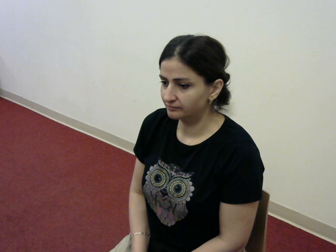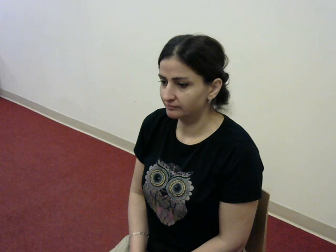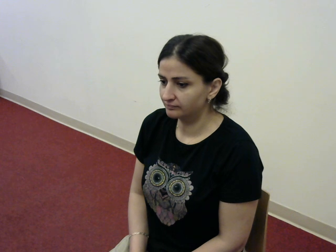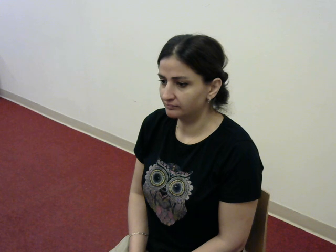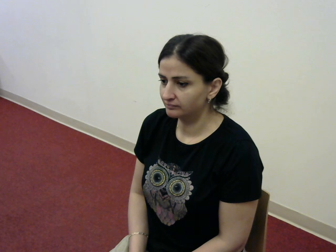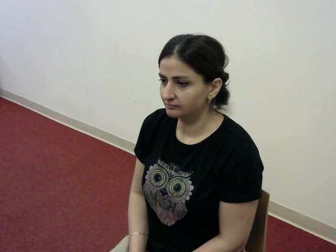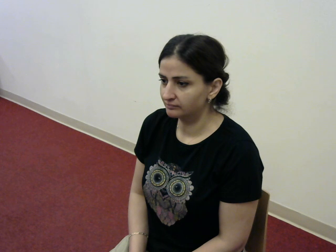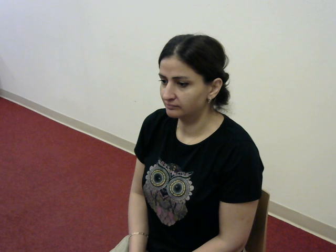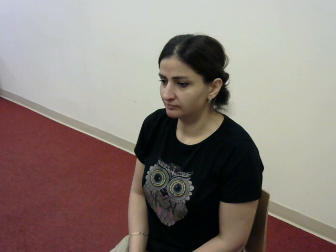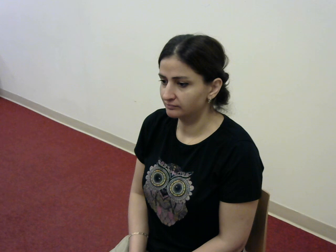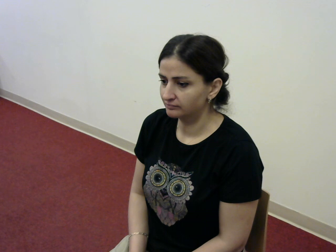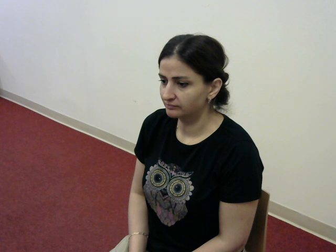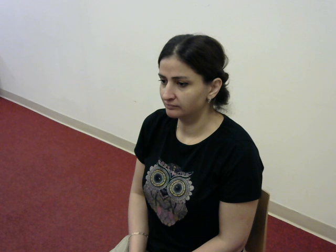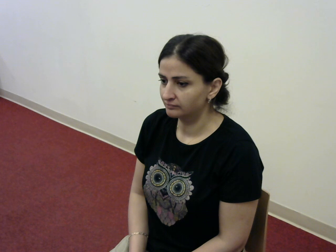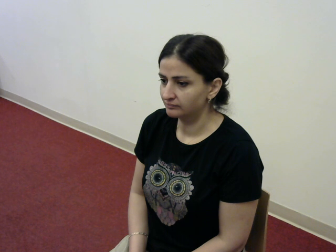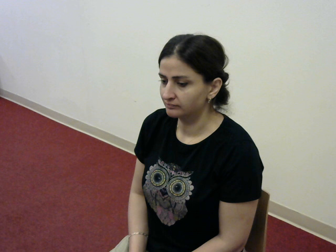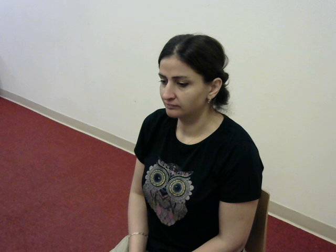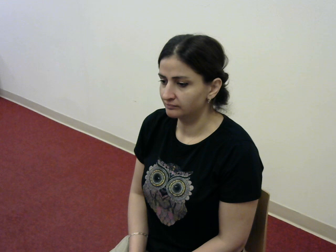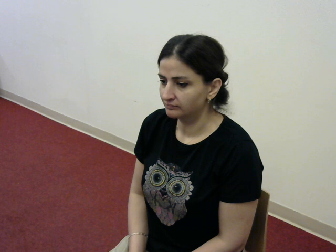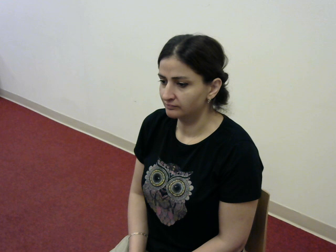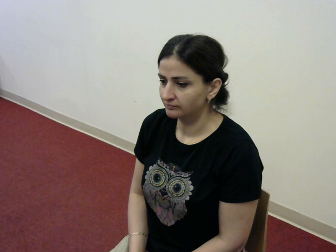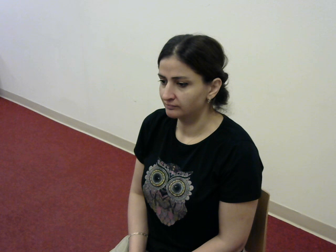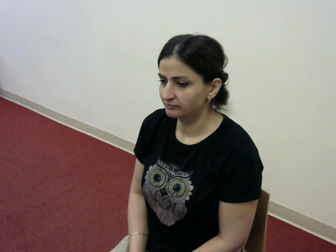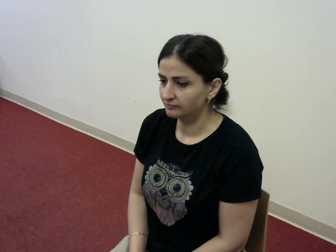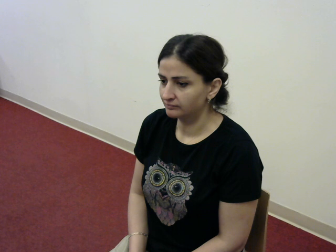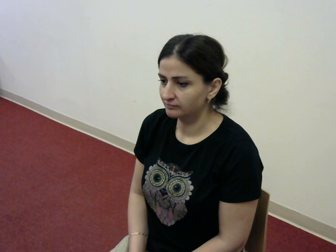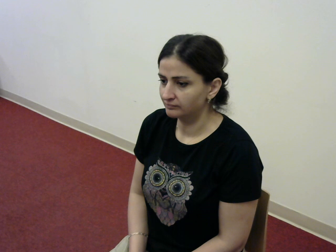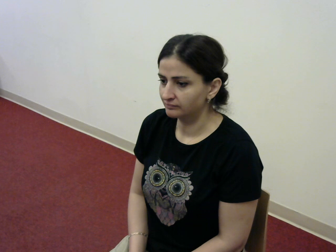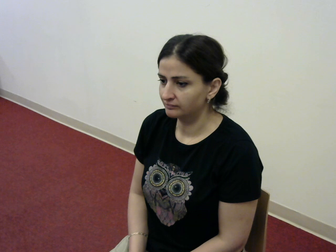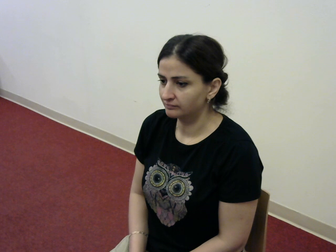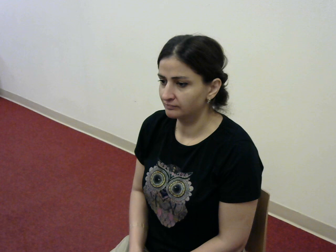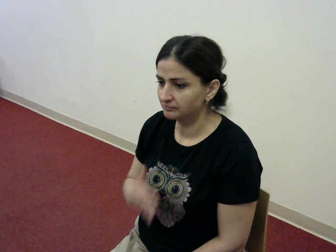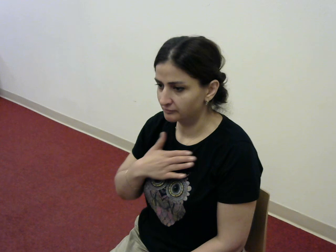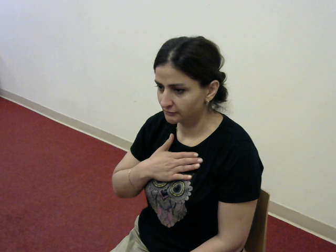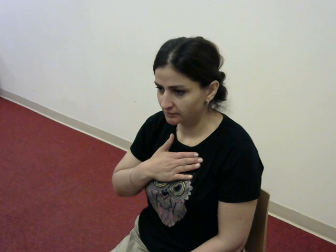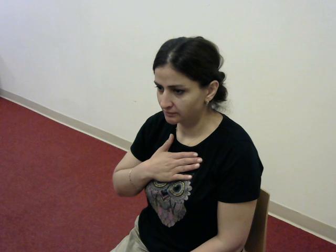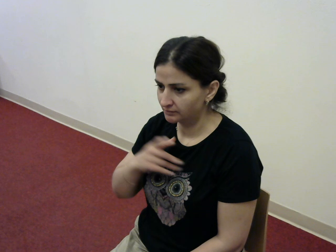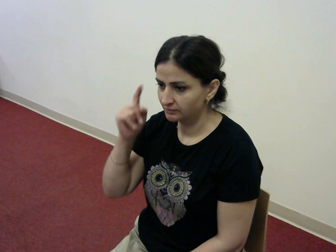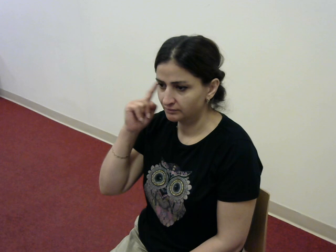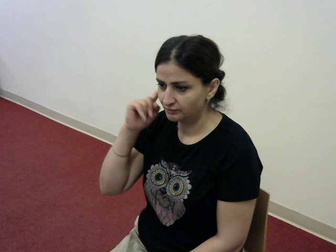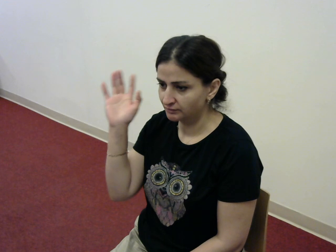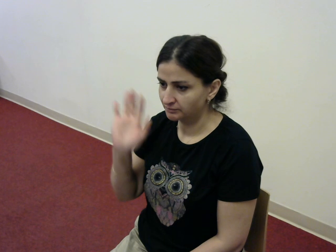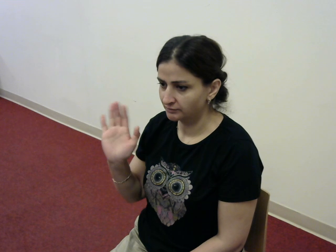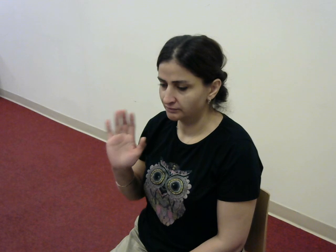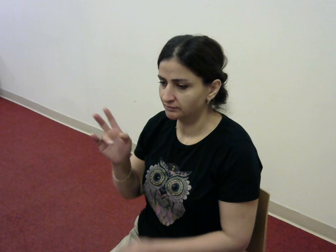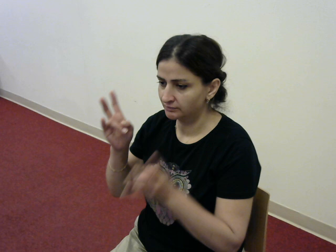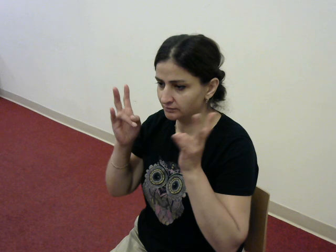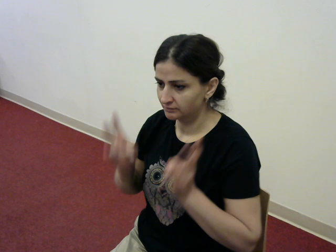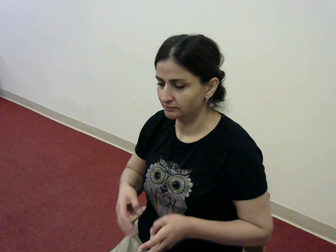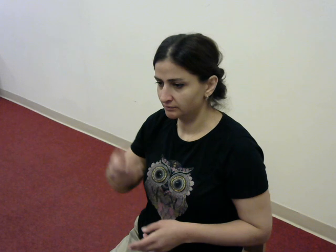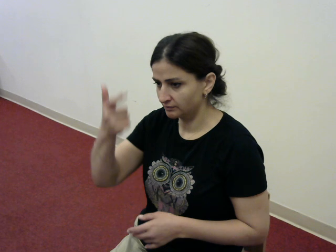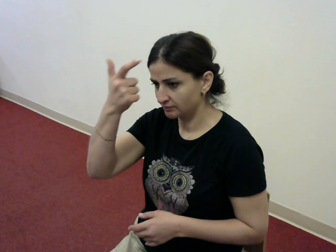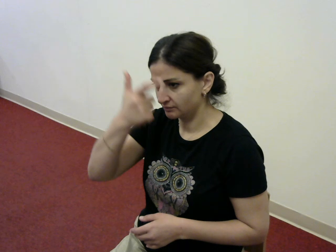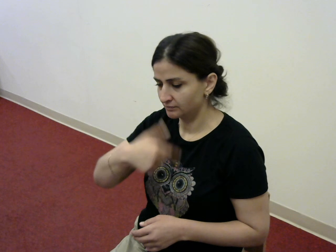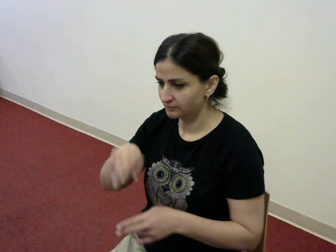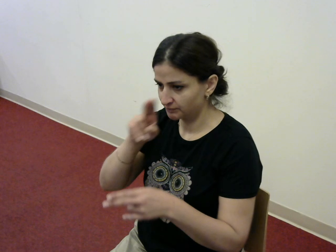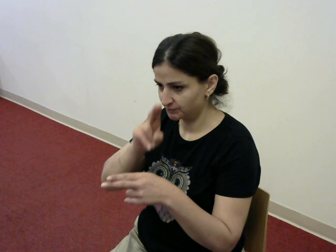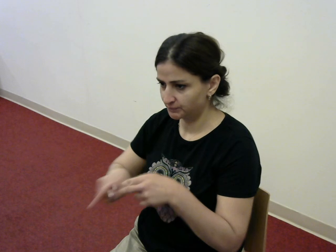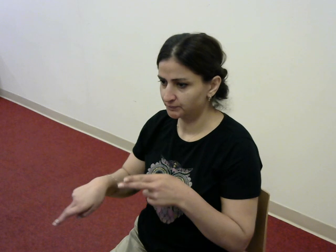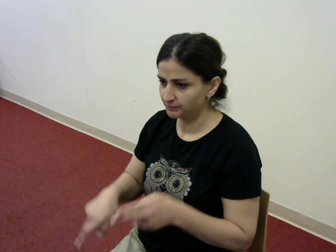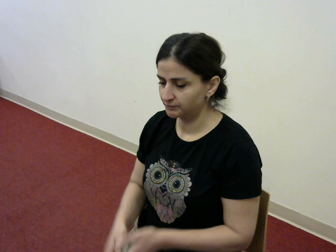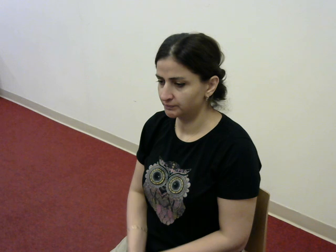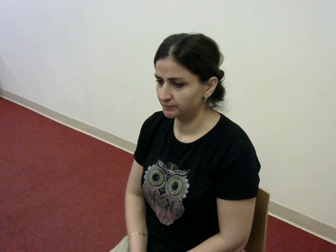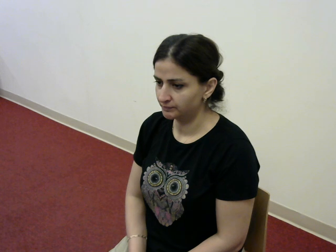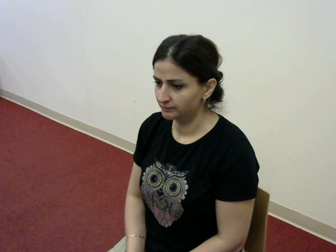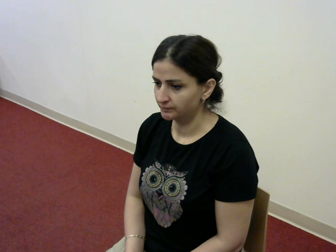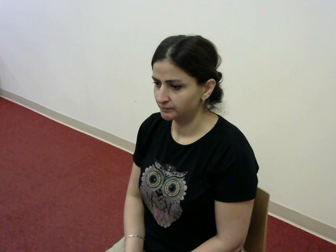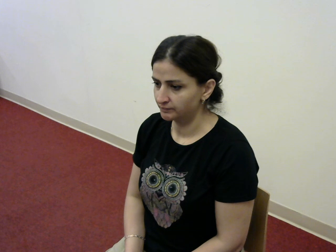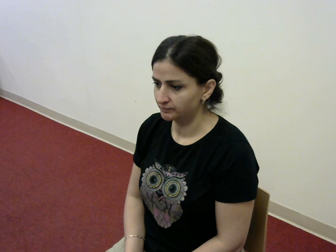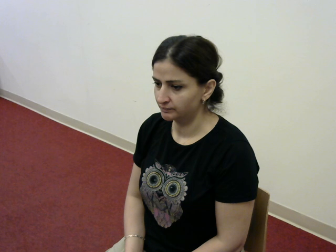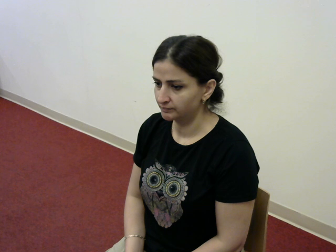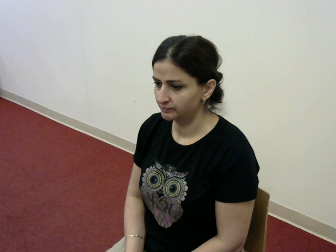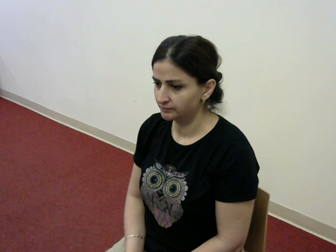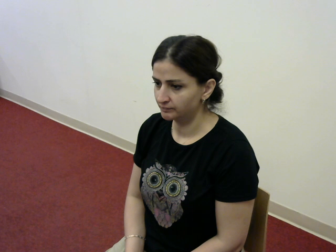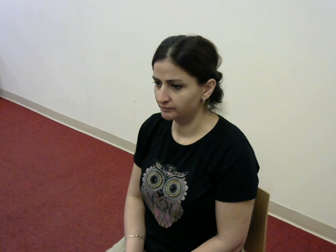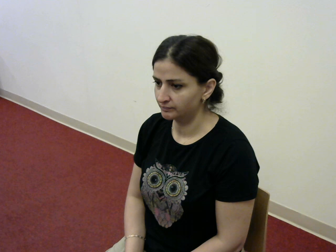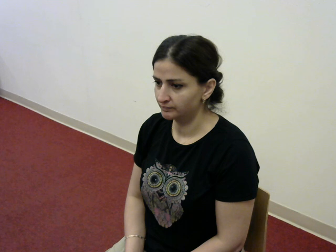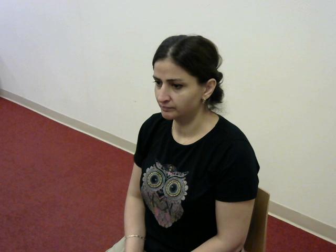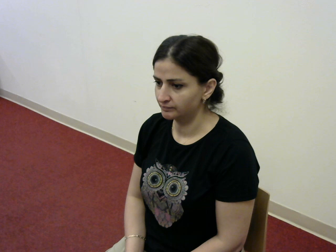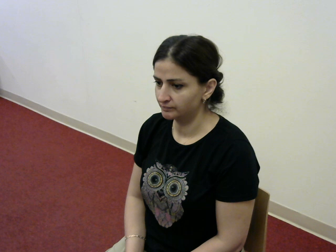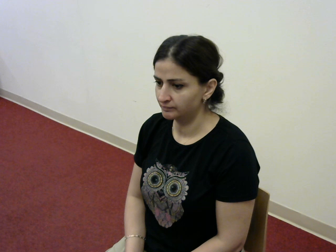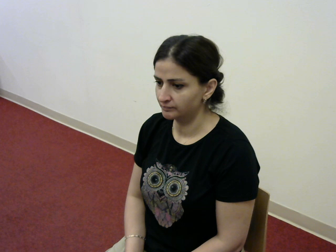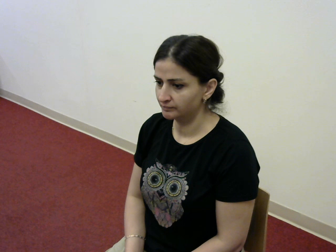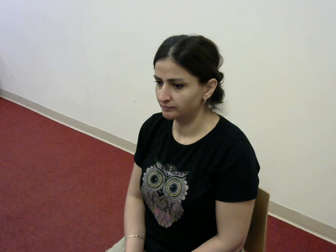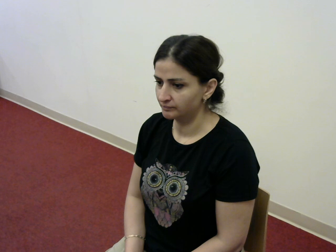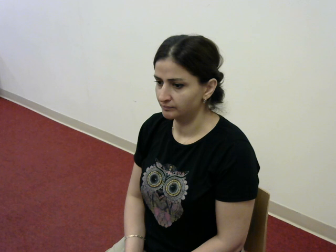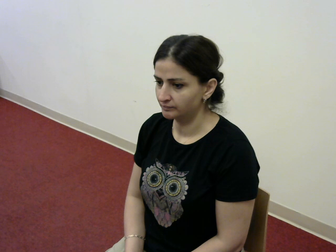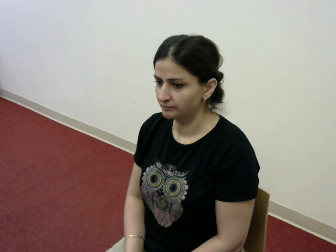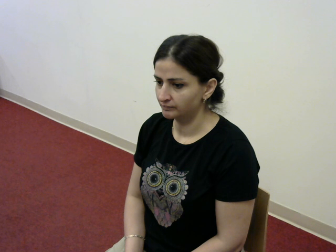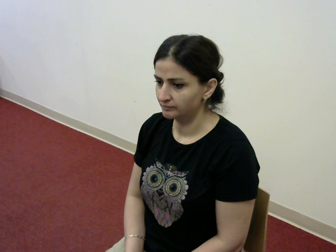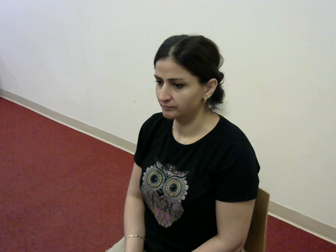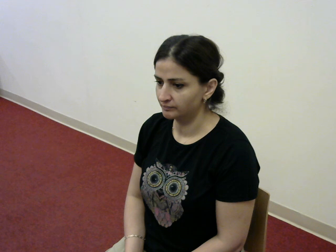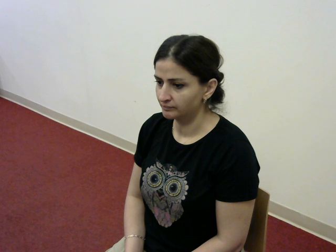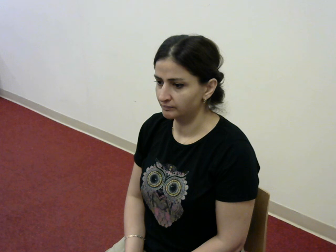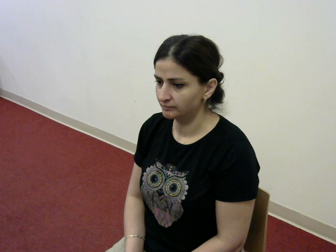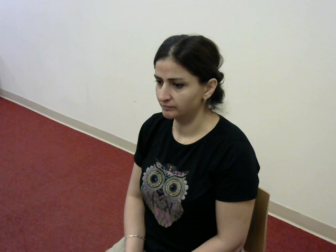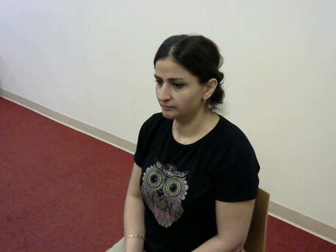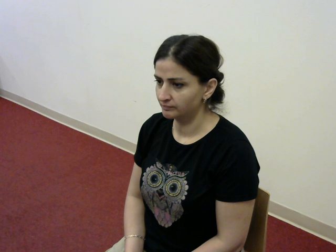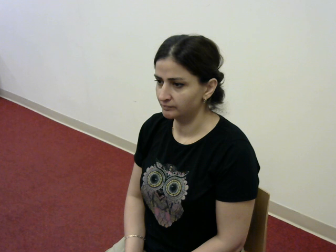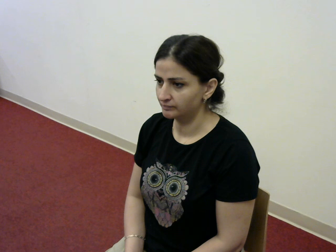Mən eşitməni qəza nəticəsində itirmişəm